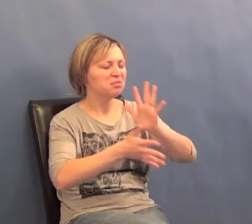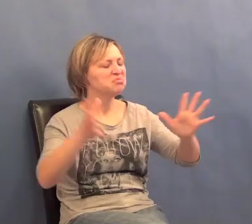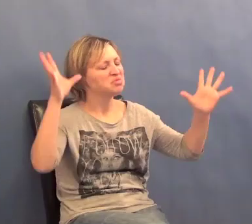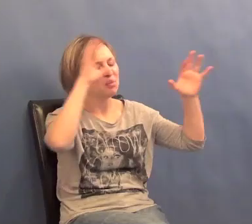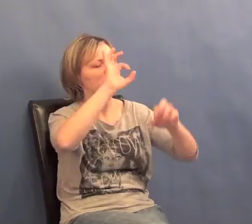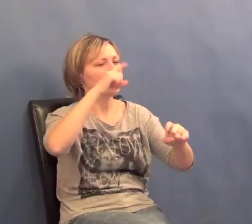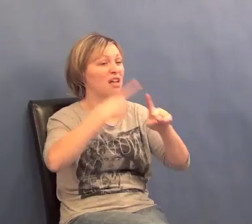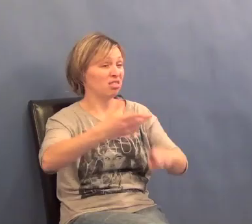Zapominają o seksie.